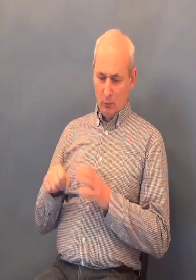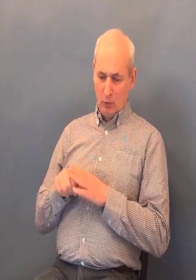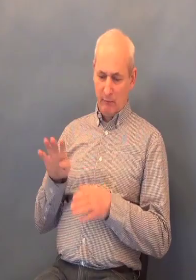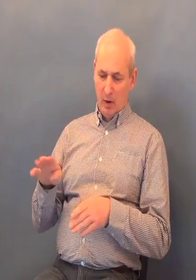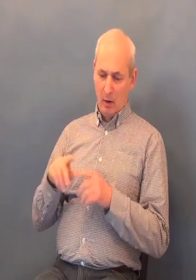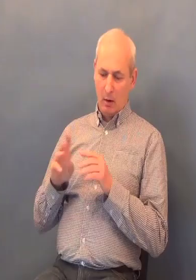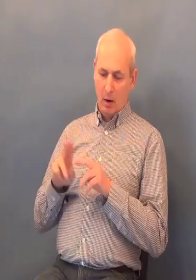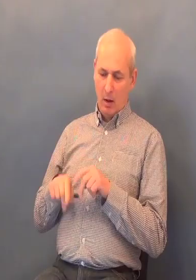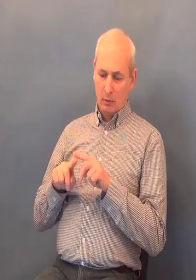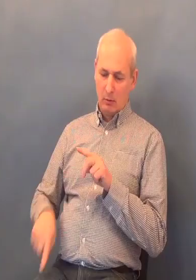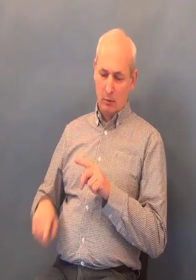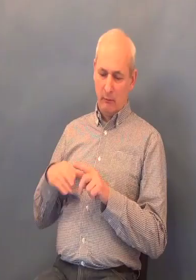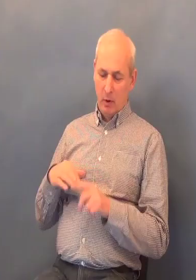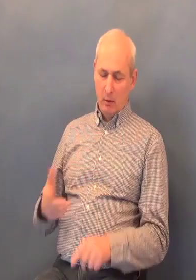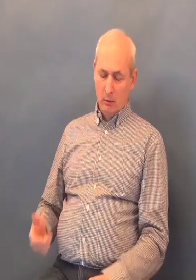Do godziny czwartej, a potem cały czas mam wolne.